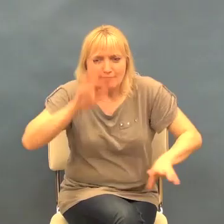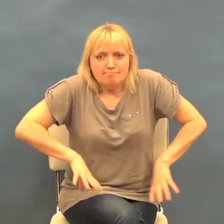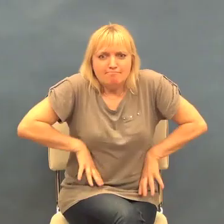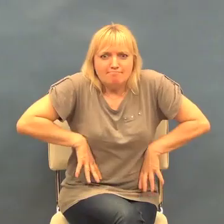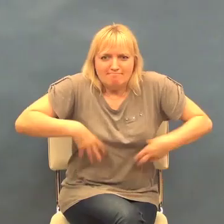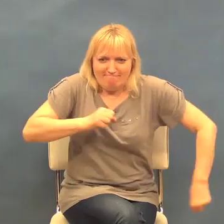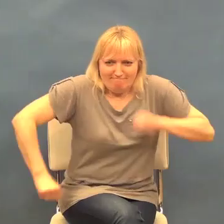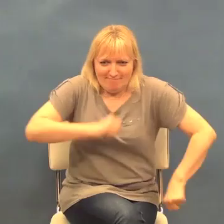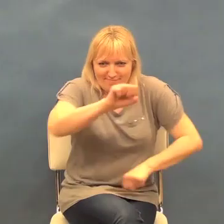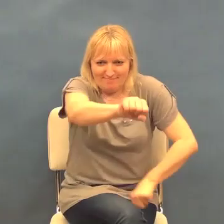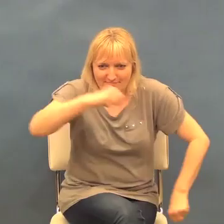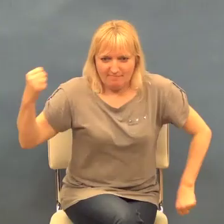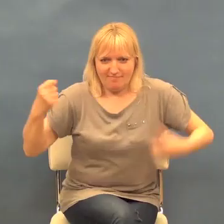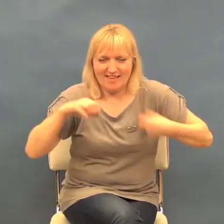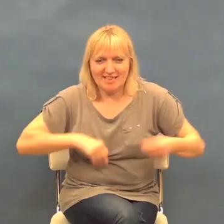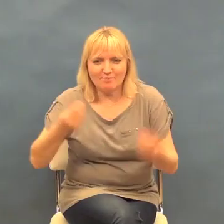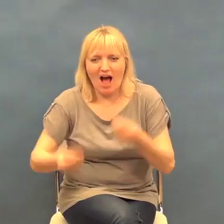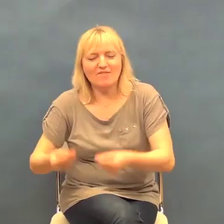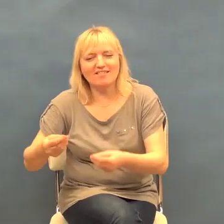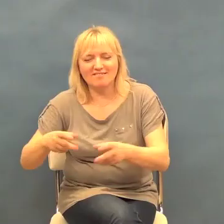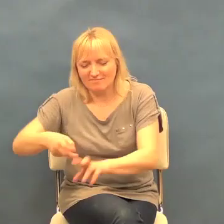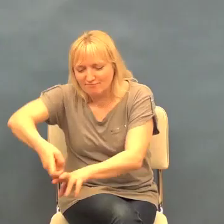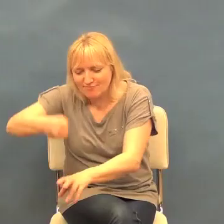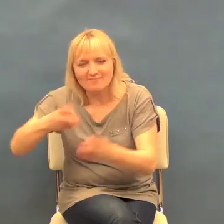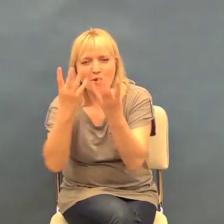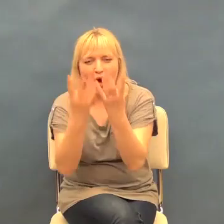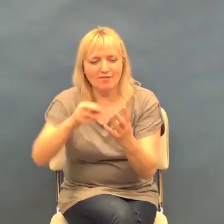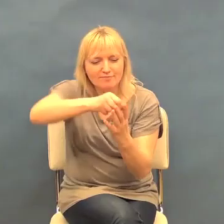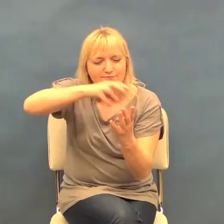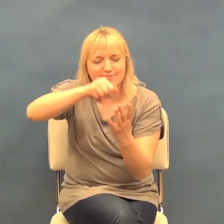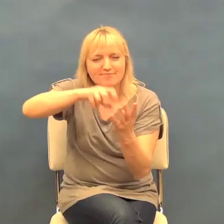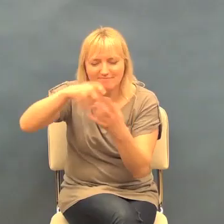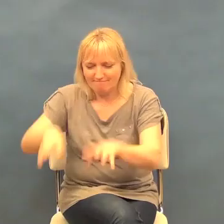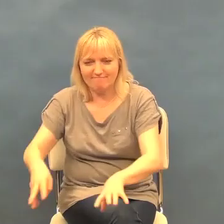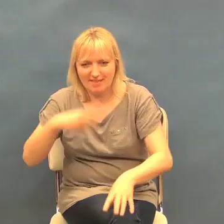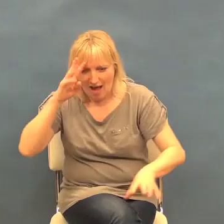A tata wściekł się, poszedł do domu i otworzył drzwi, a tam syn bawił się płotem wyrywając z niego gwoździe.